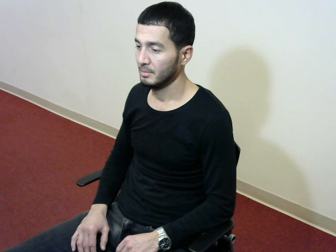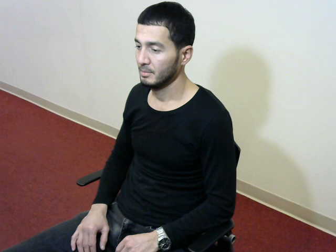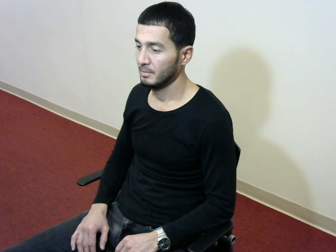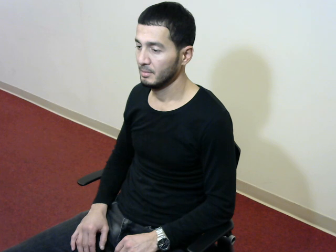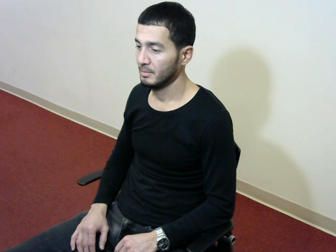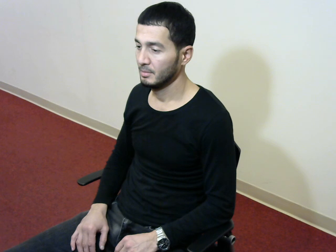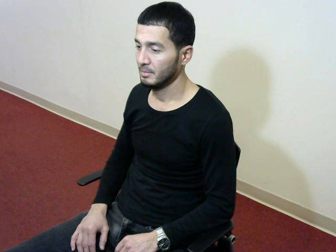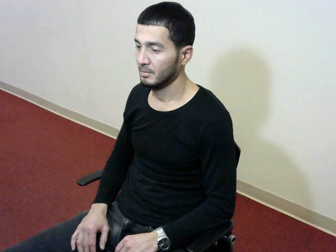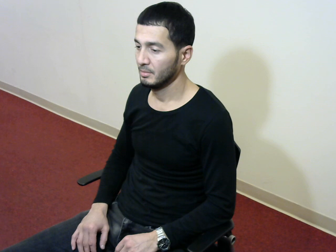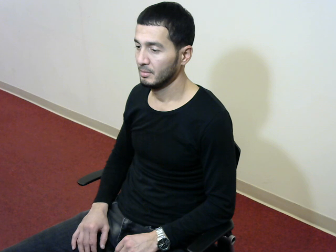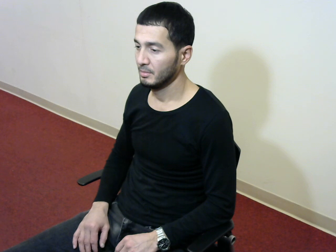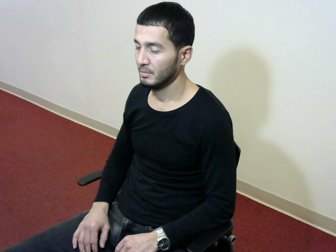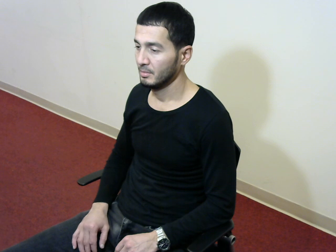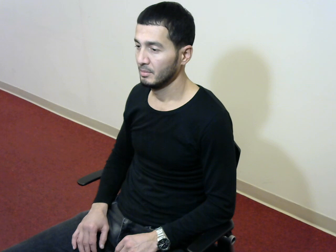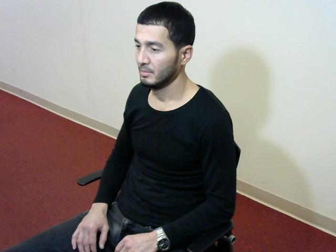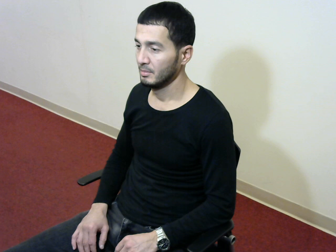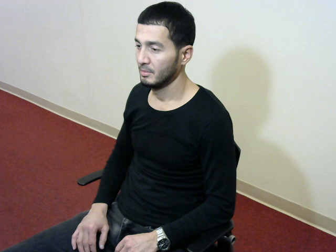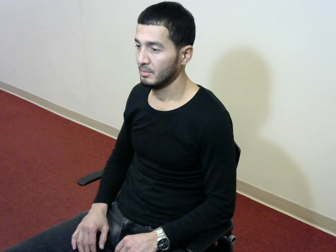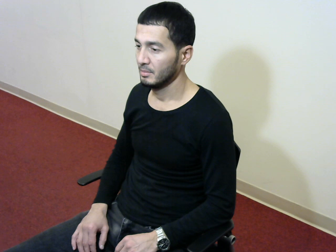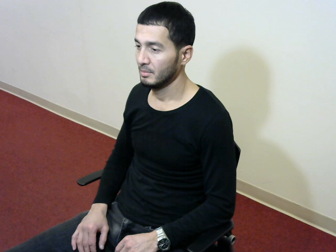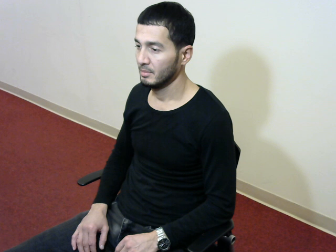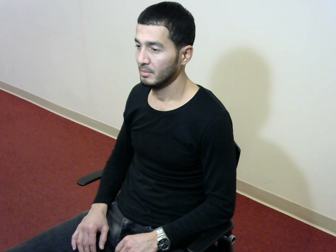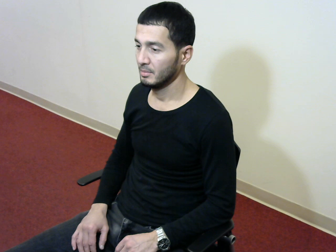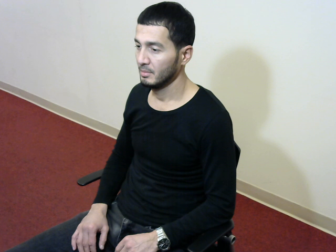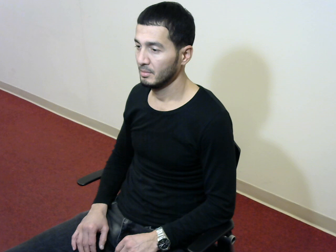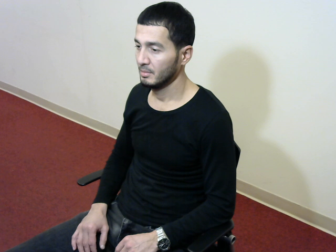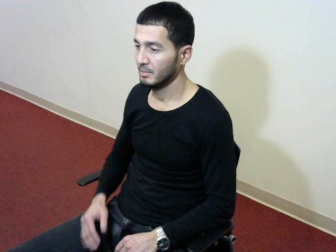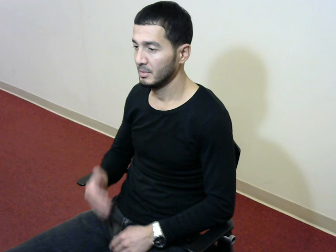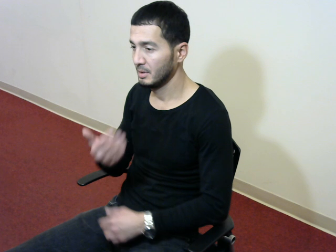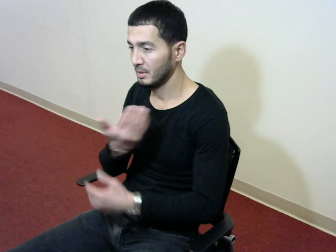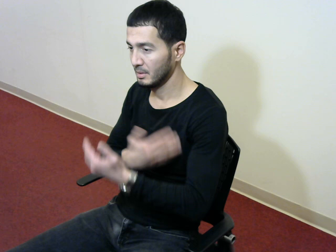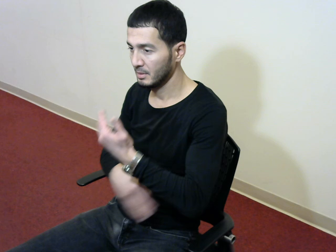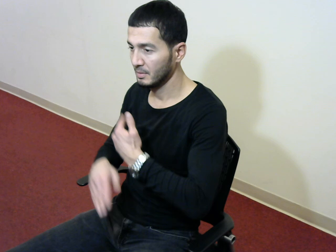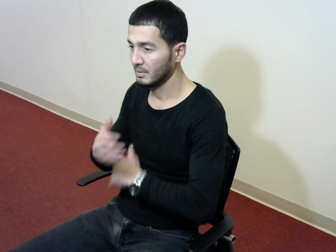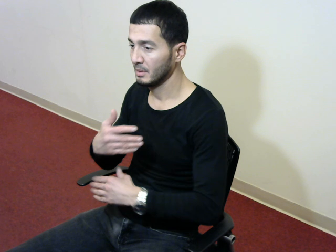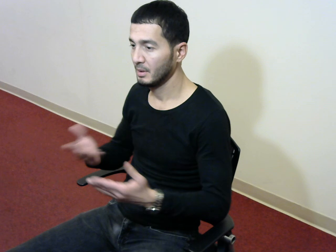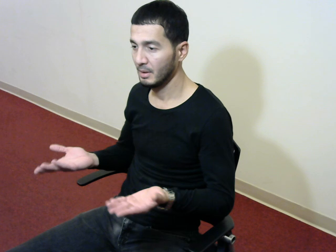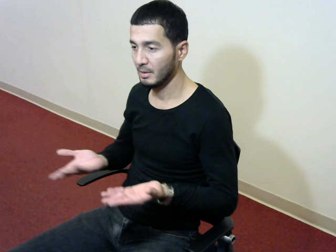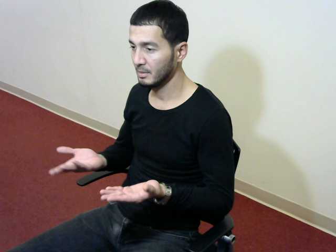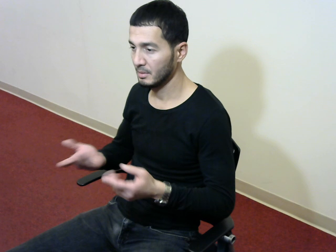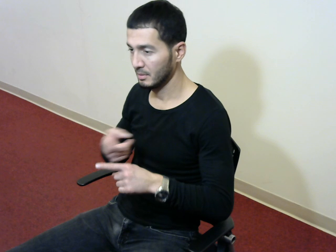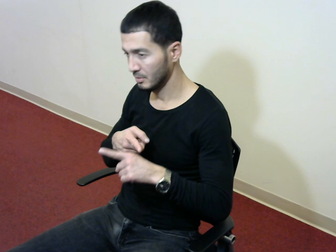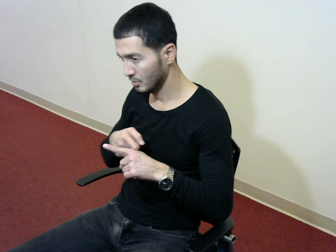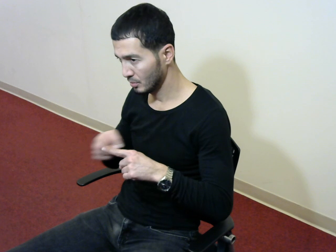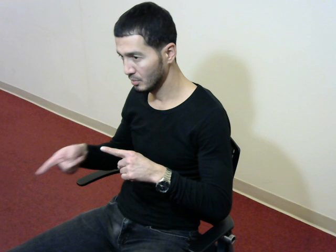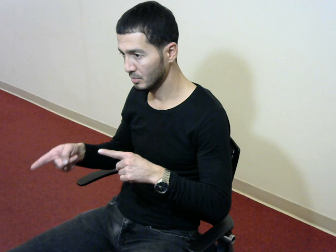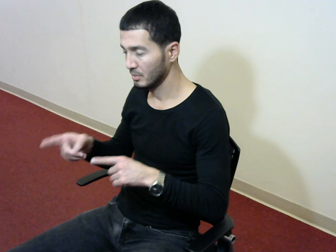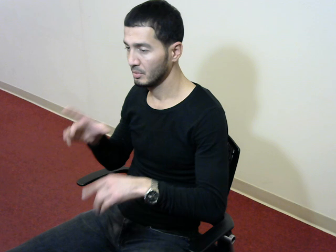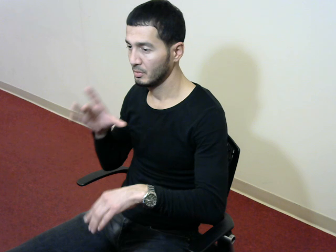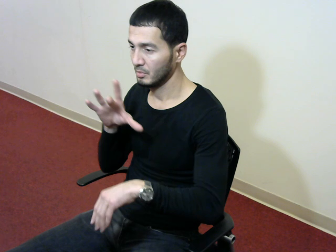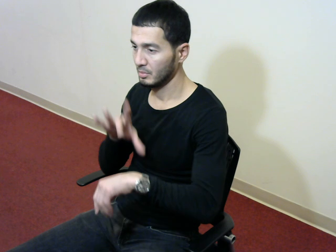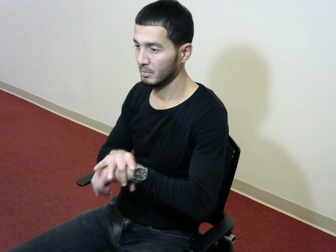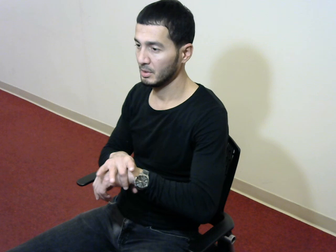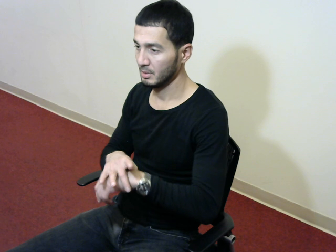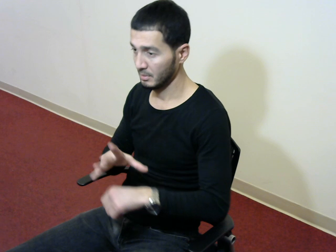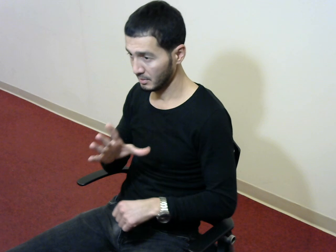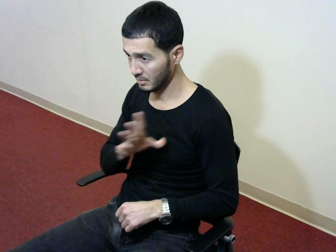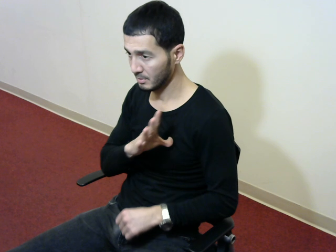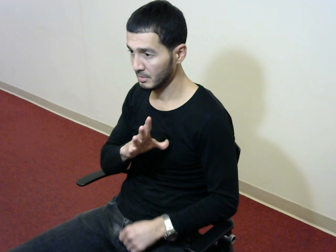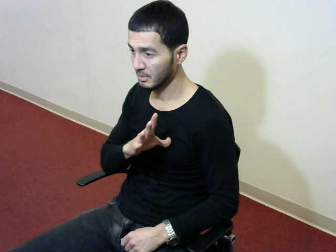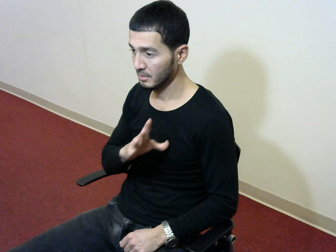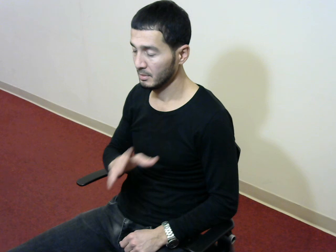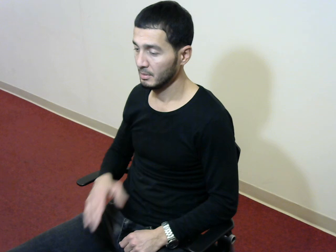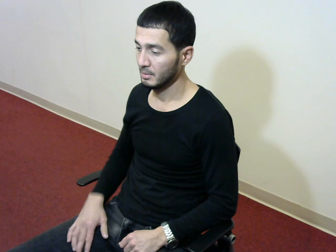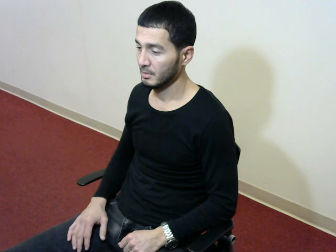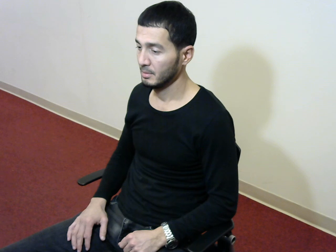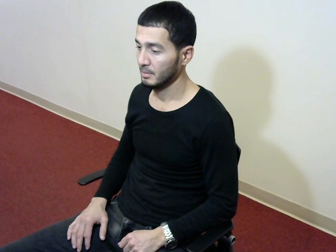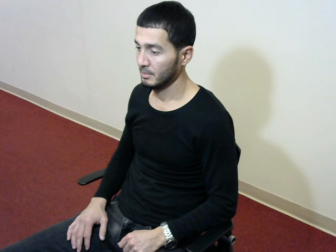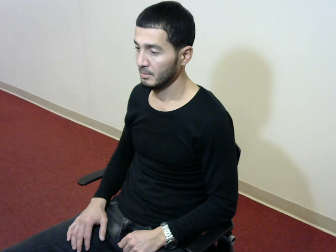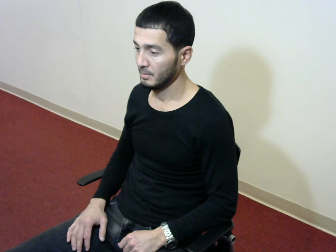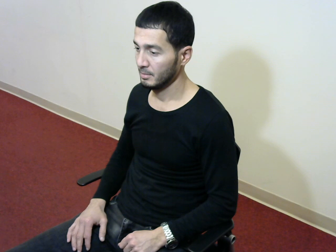Əlillik hansı müddətə müəyyən olunur?